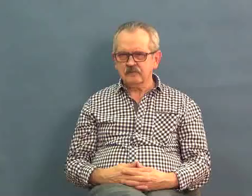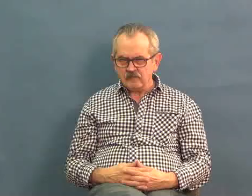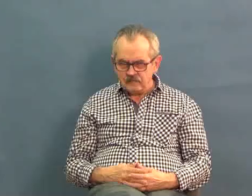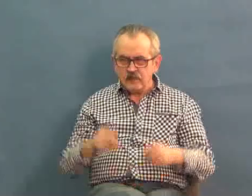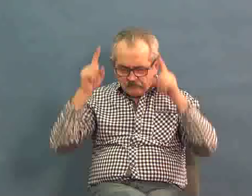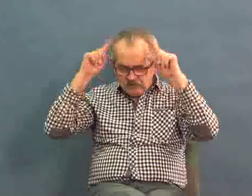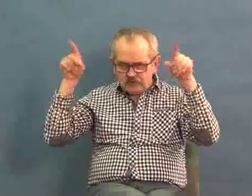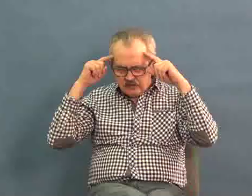Myszka Miki.